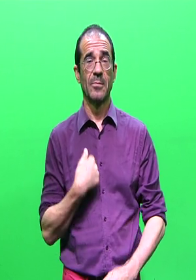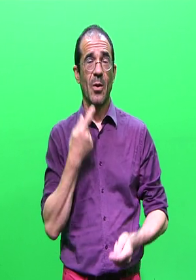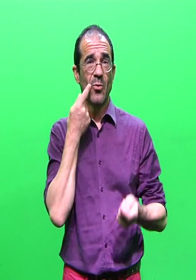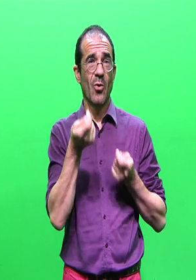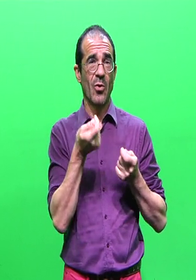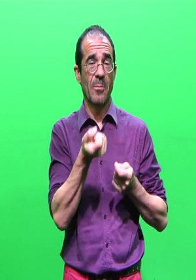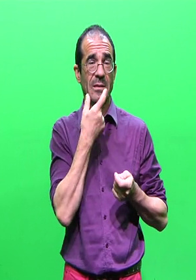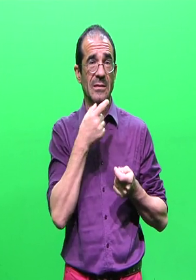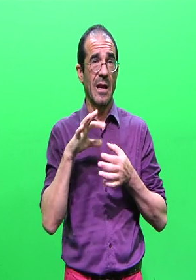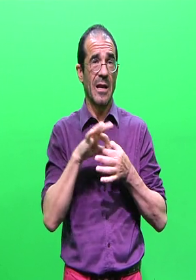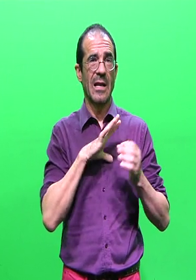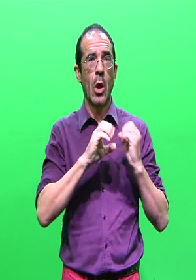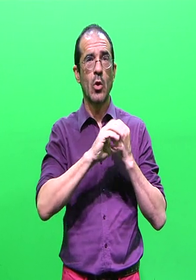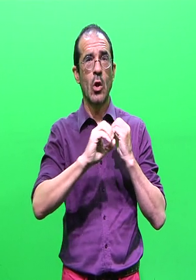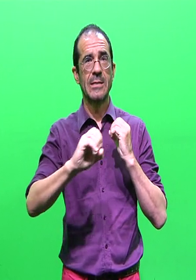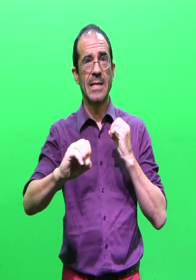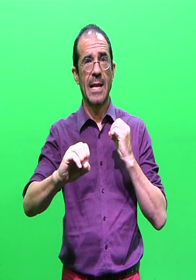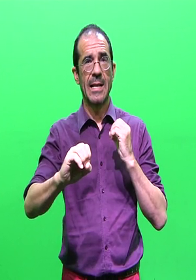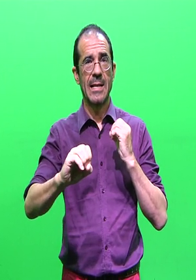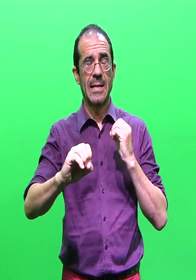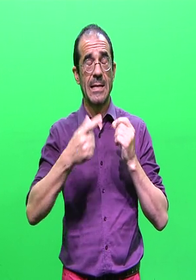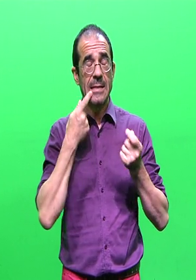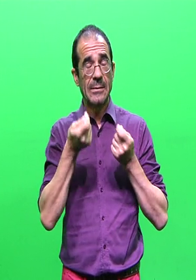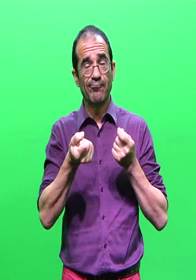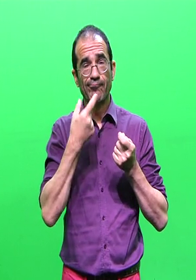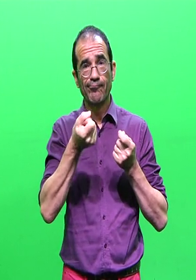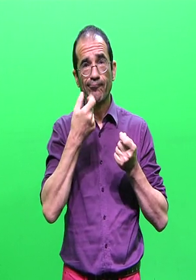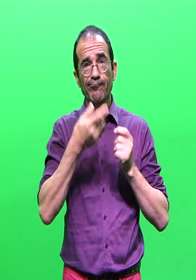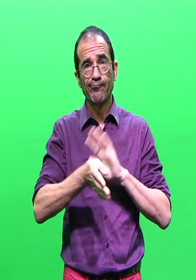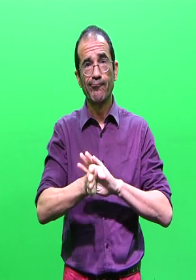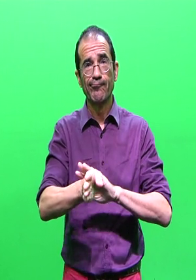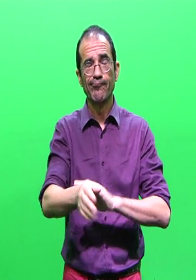Prenc pastilles per controlar el colesterol, he de seguir prenent aquestes pastilles.